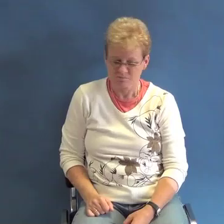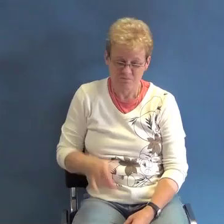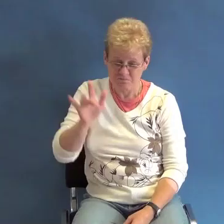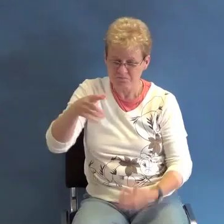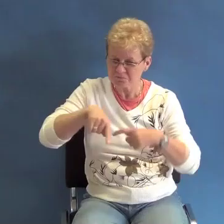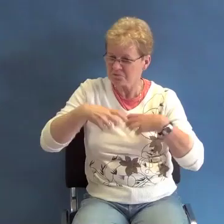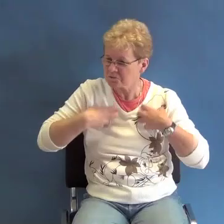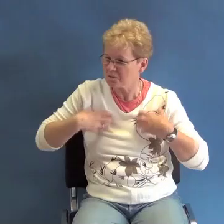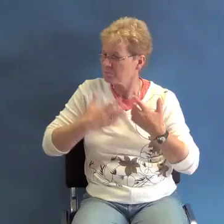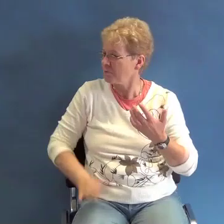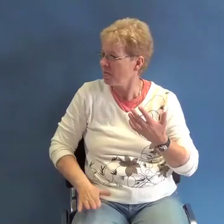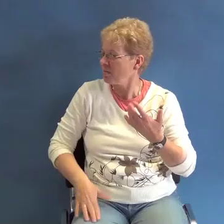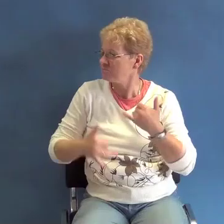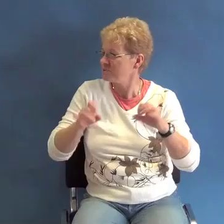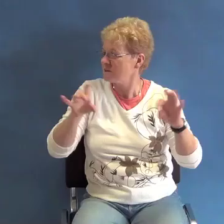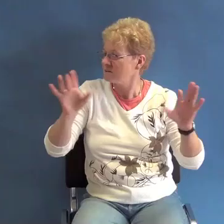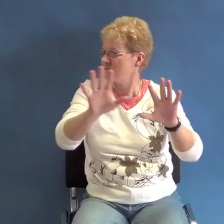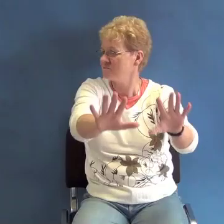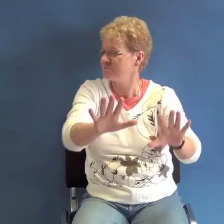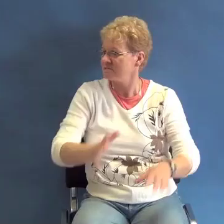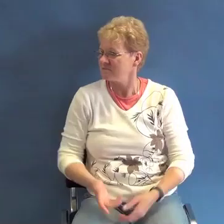Tam są zwierzęta, psy i zarazki.